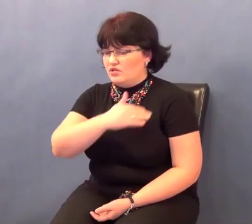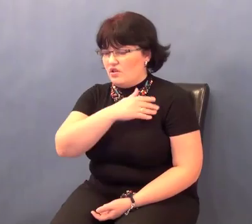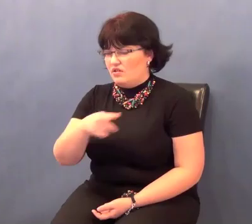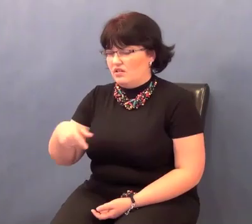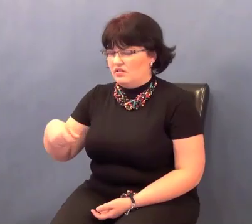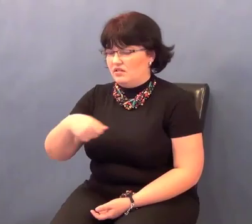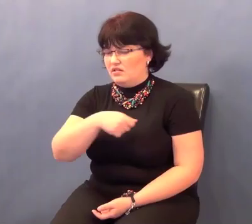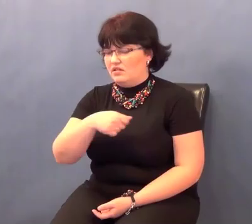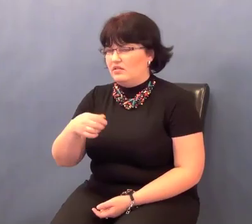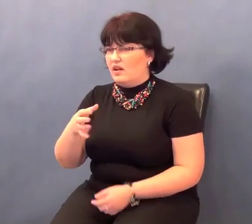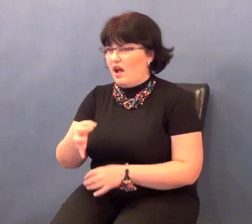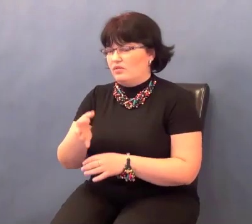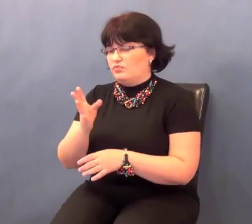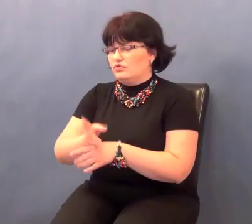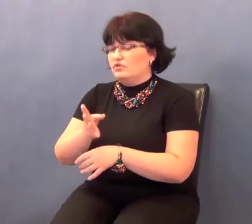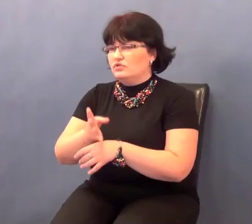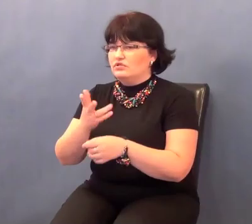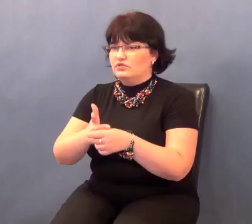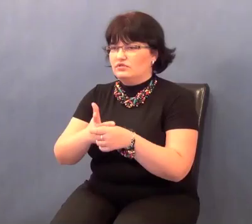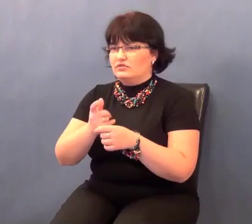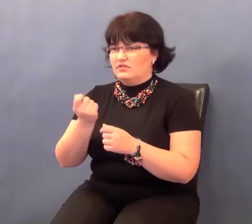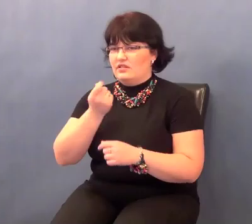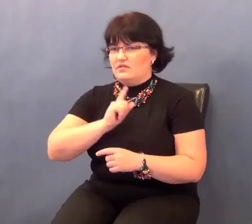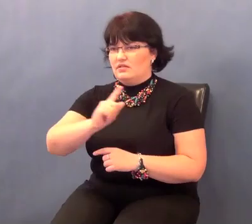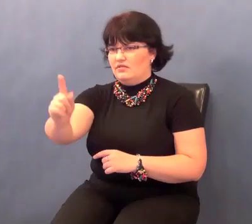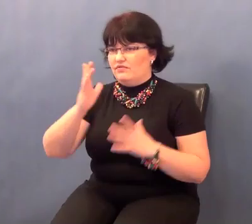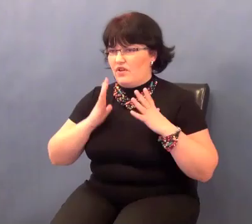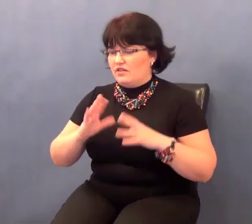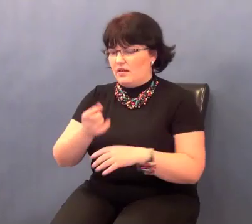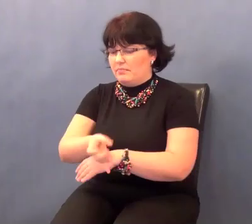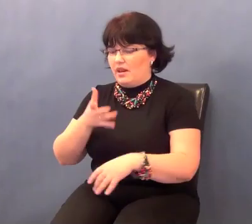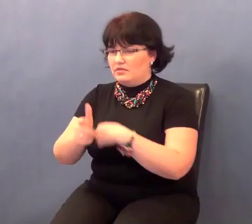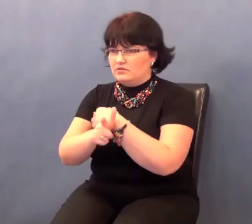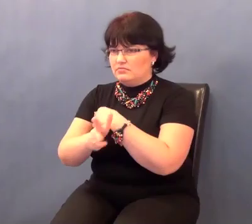To jest szkolna aktówka. Kierowcy samochodów mają jechać trzydzieści lub czterdzieści kilometrów na godzinę - jechać wolno.